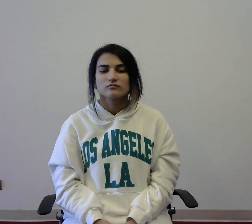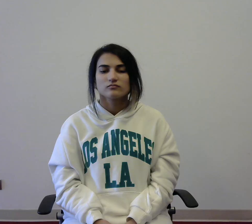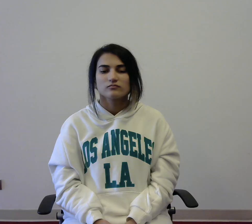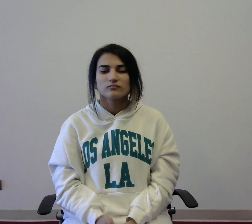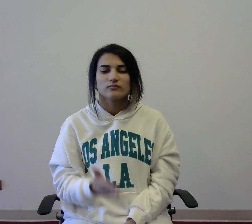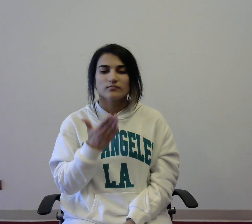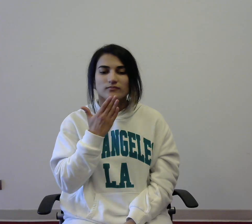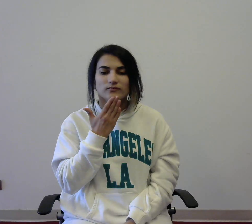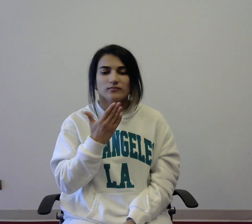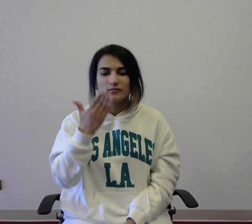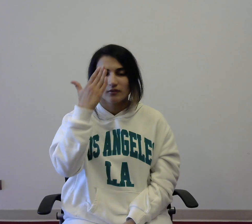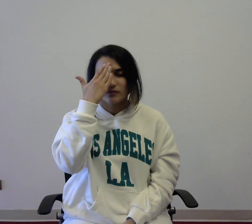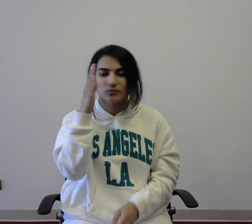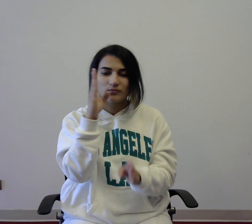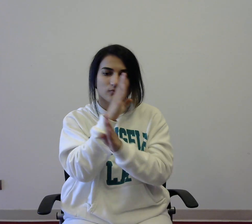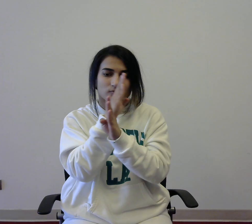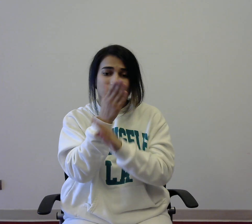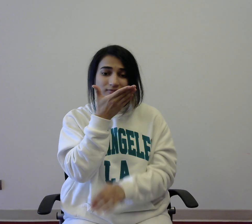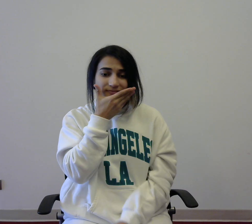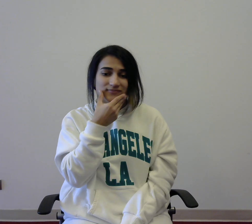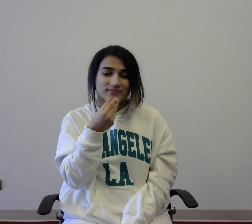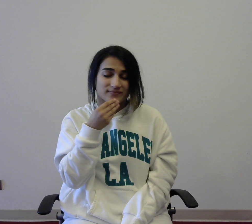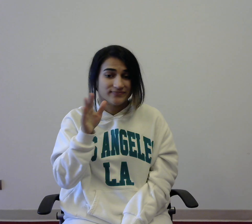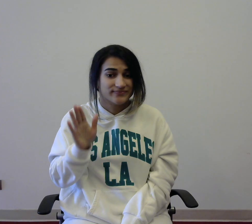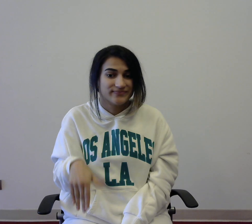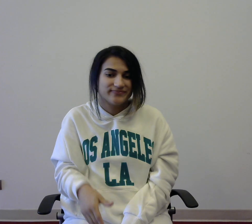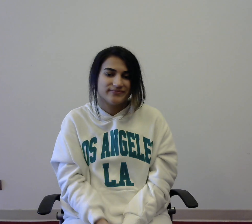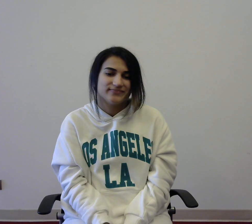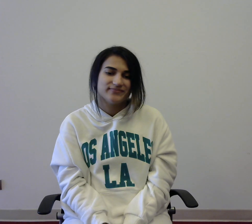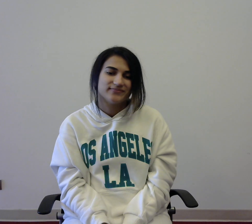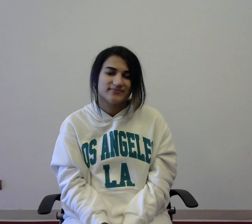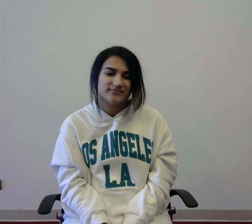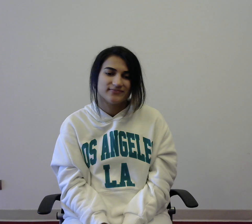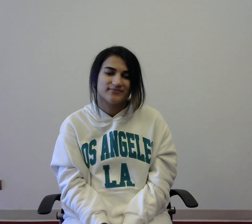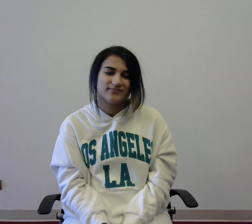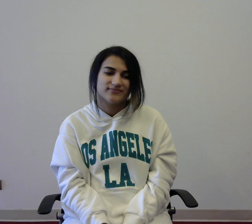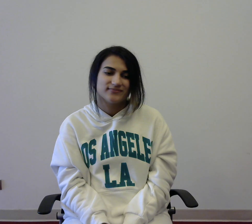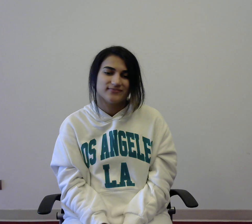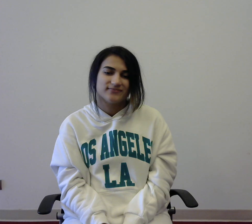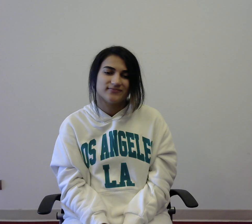Yazda havalar qəşəng olur